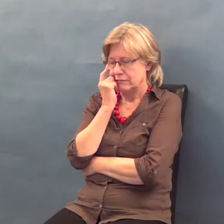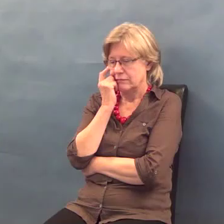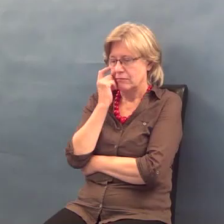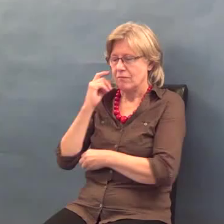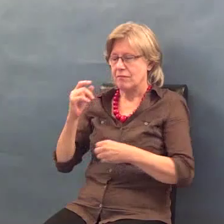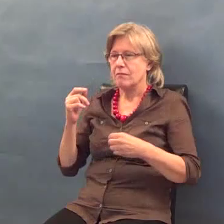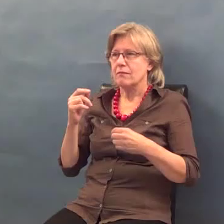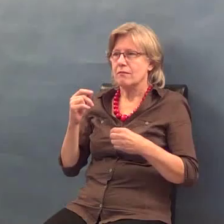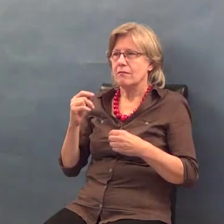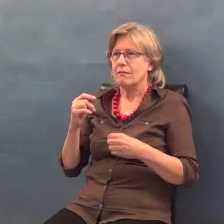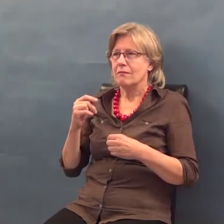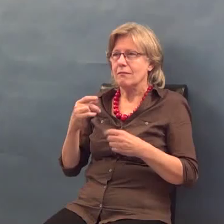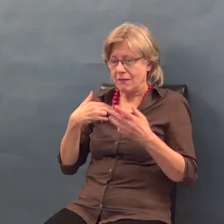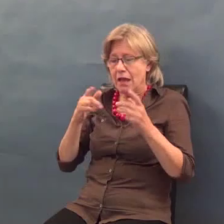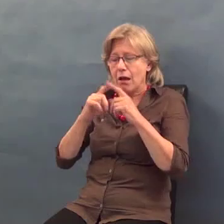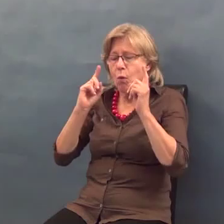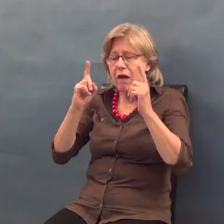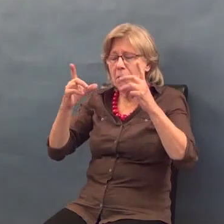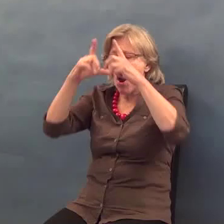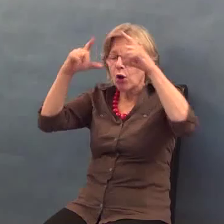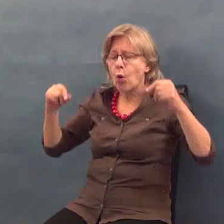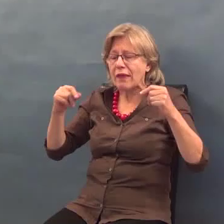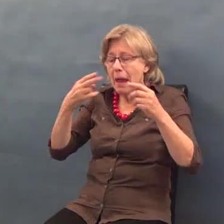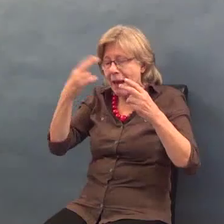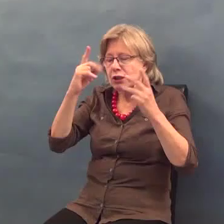Ja też tak uważam patrząc na ten trójkątny znak.